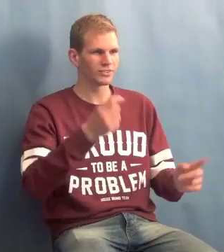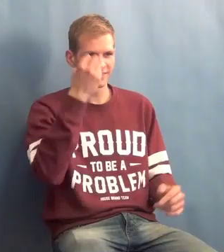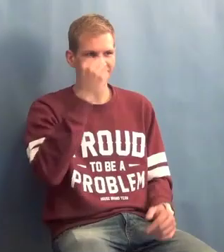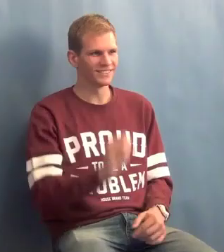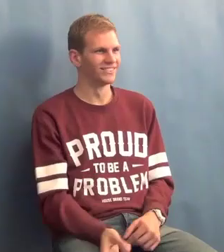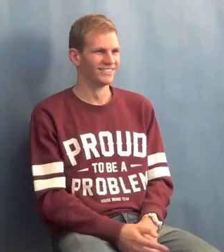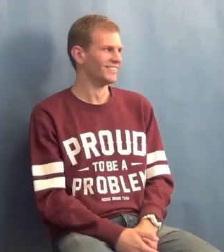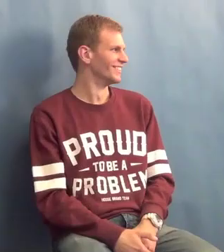Nie wolno się kąpać pod prysznicem.